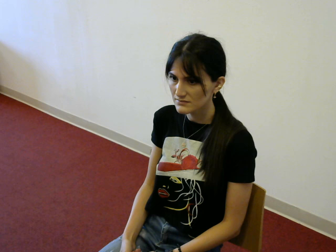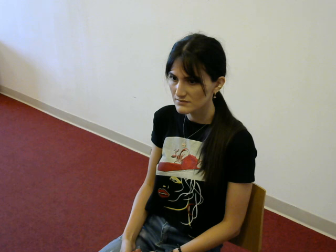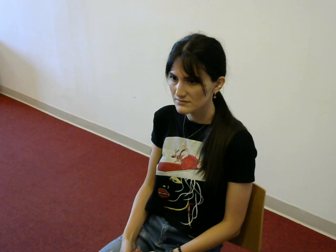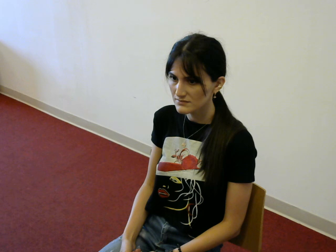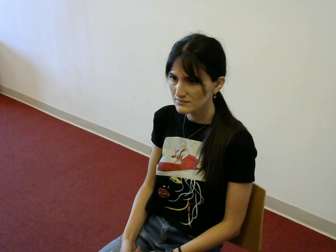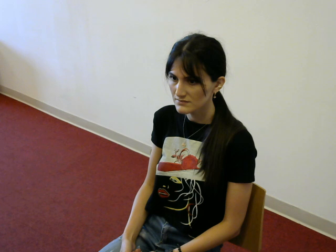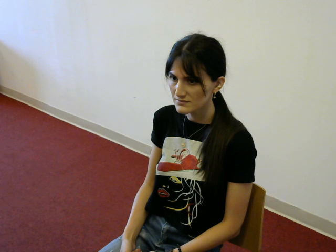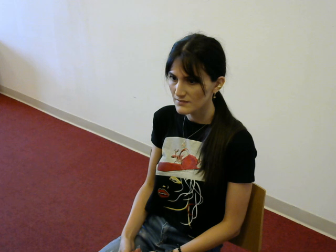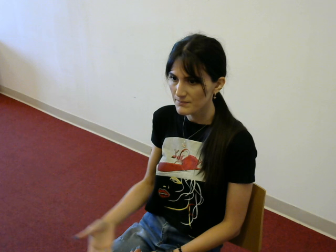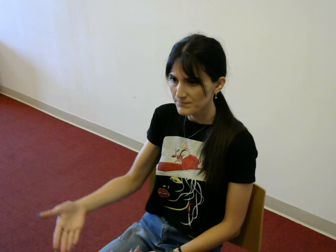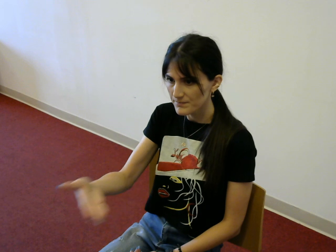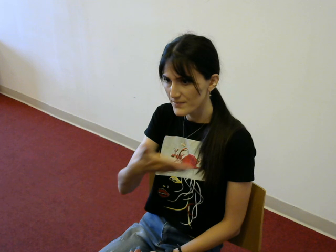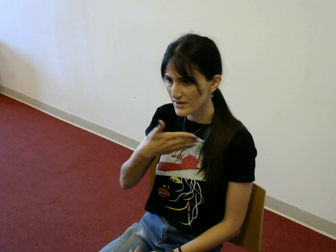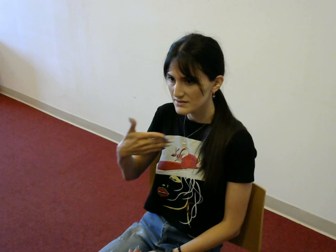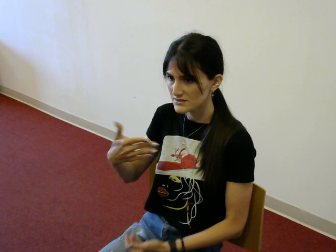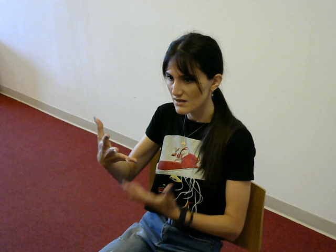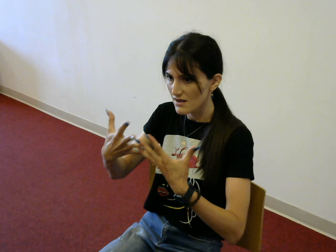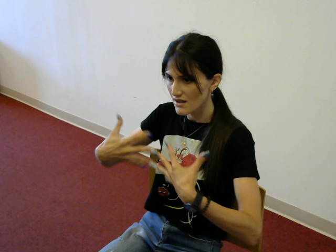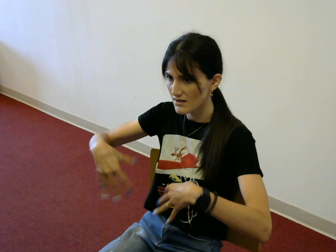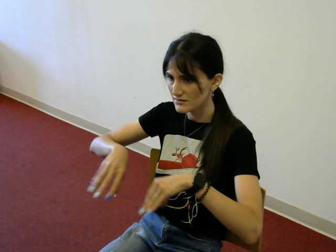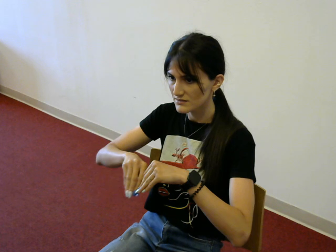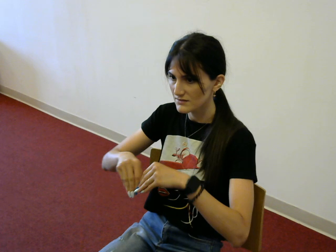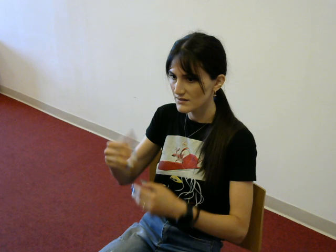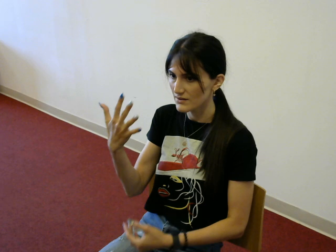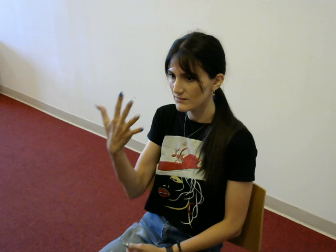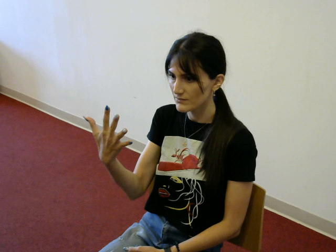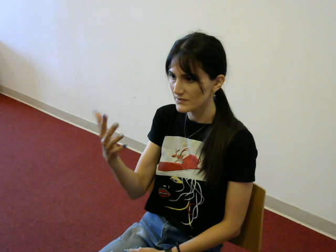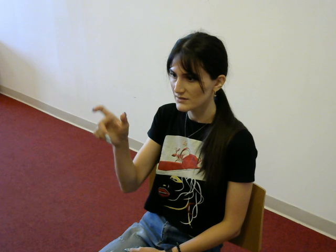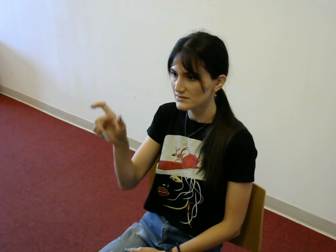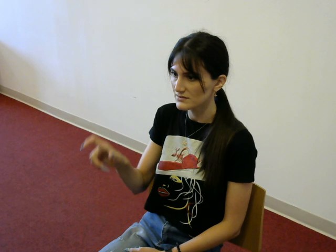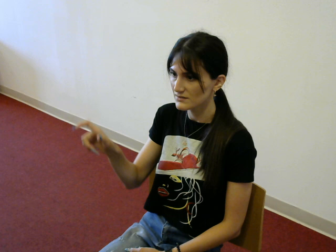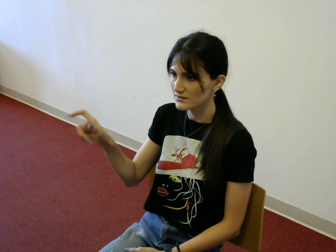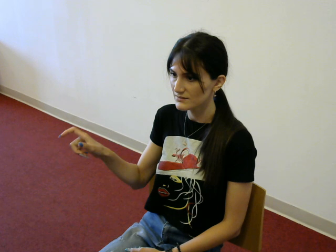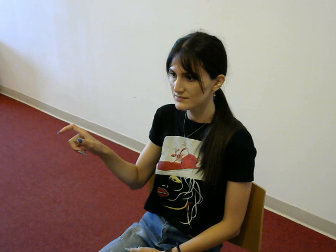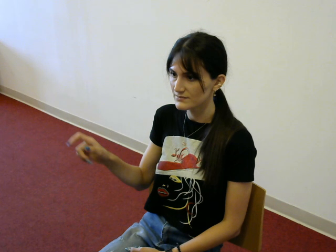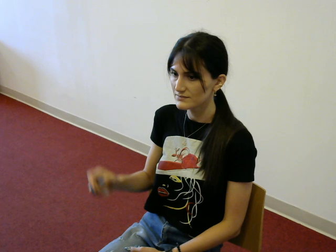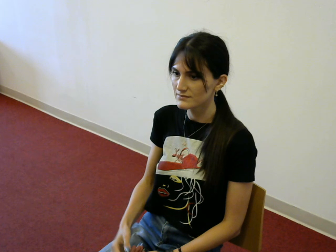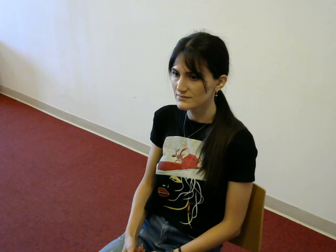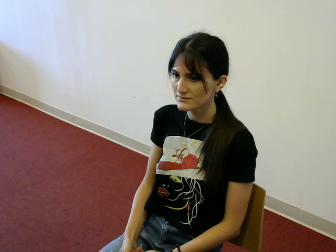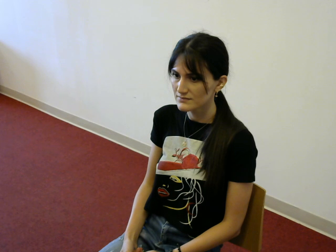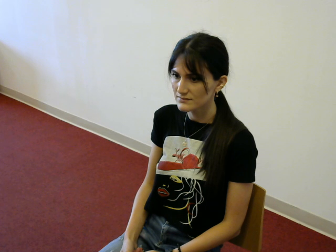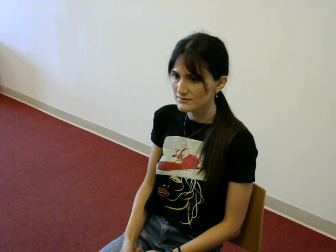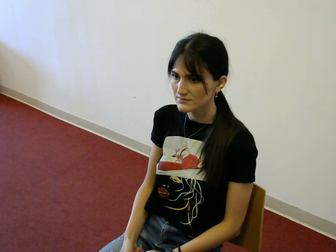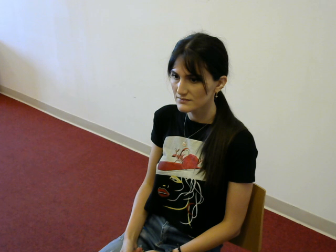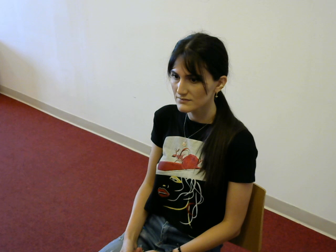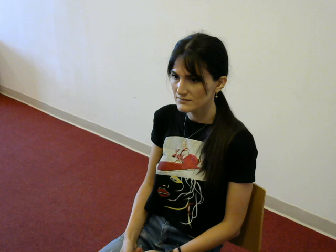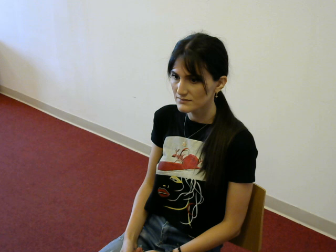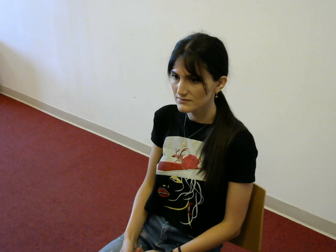Biz ailədə 5 nəfərik